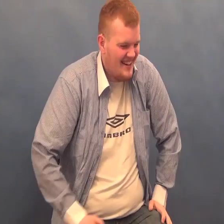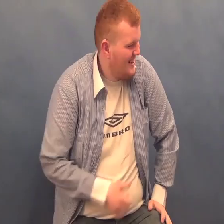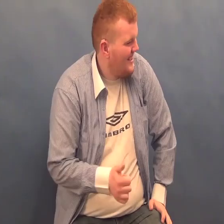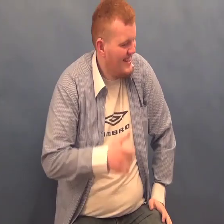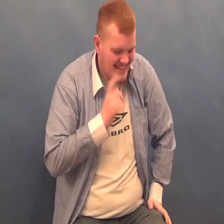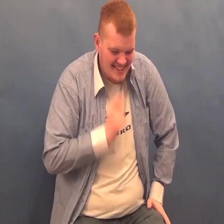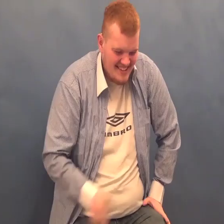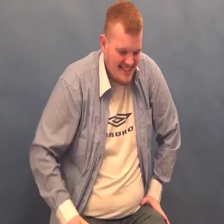Prawda, fajne.